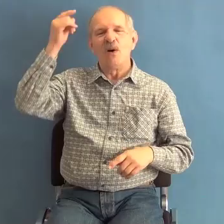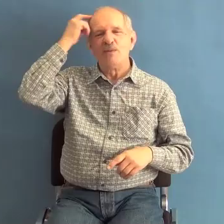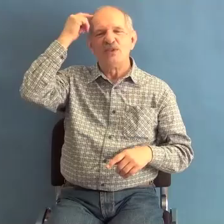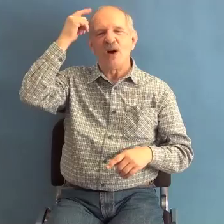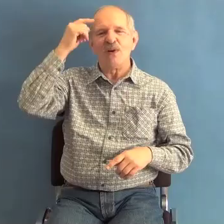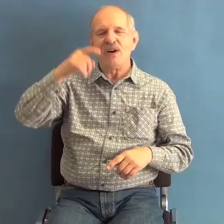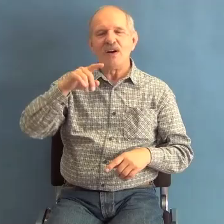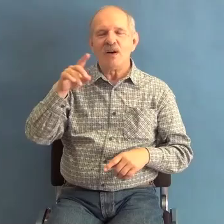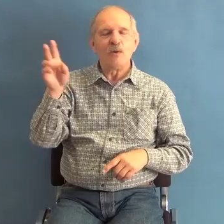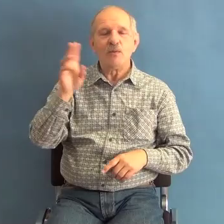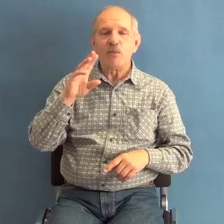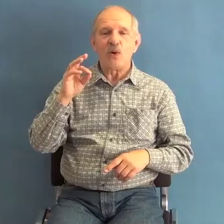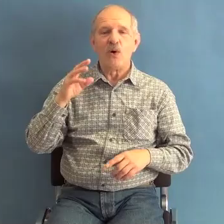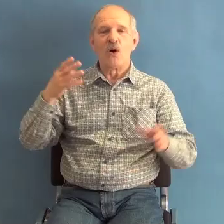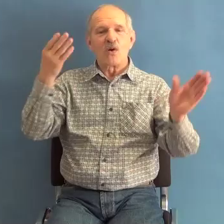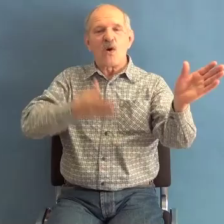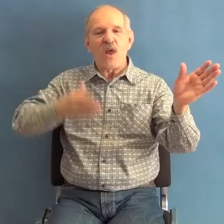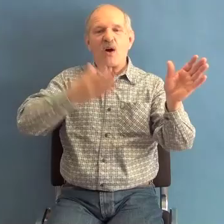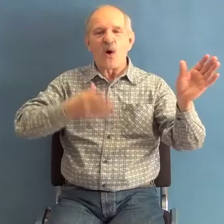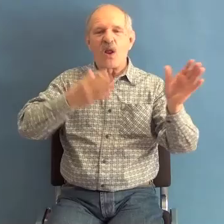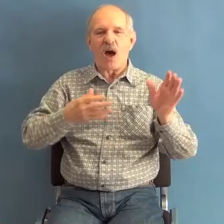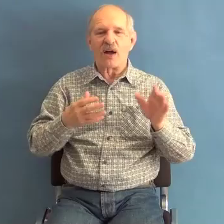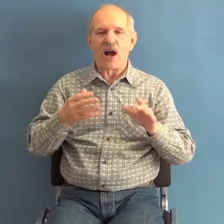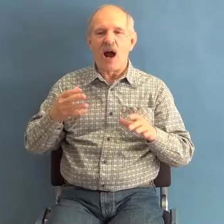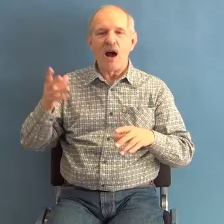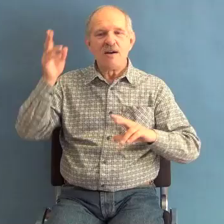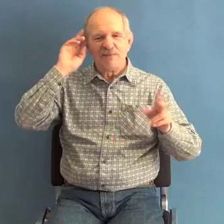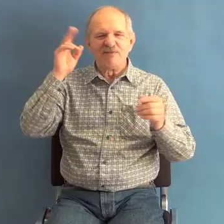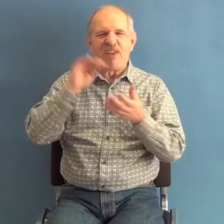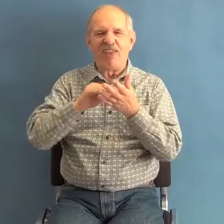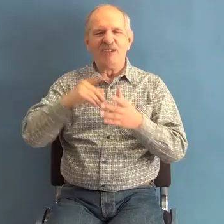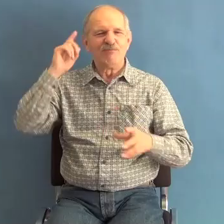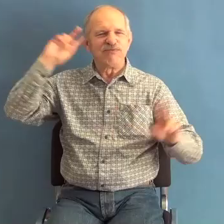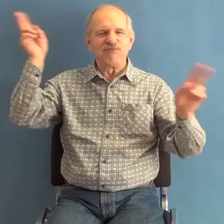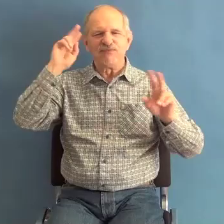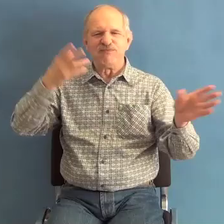Myślę, że jak pociąg nadjeżdża to słychać głośny hałas.